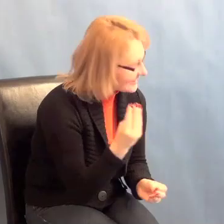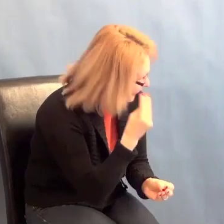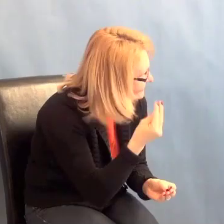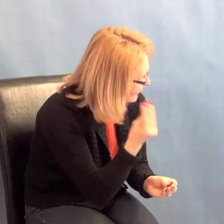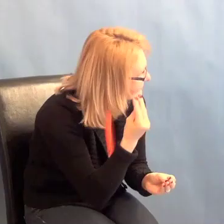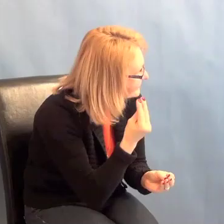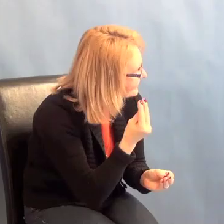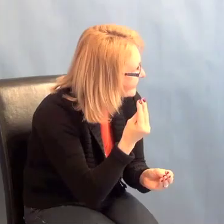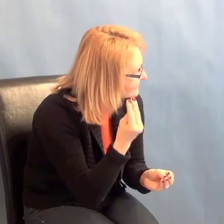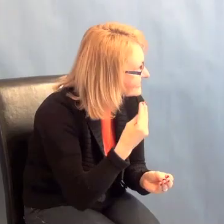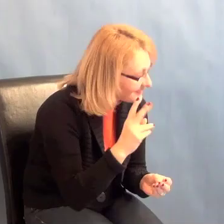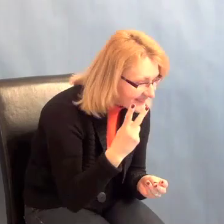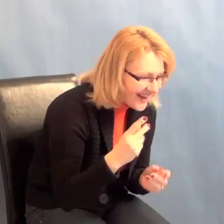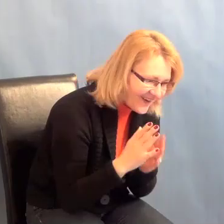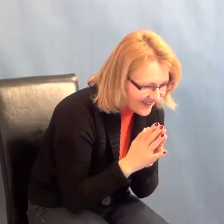Jeszcze drugi?